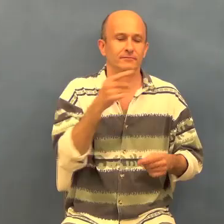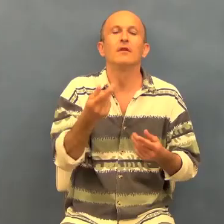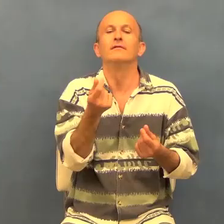Dwa.